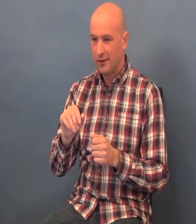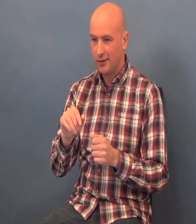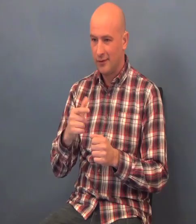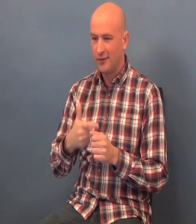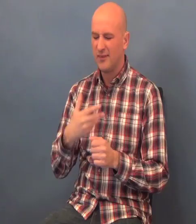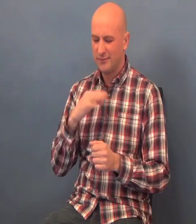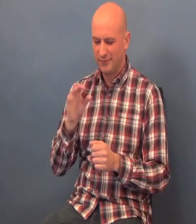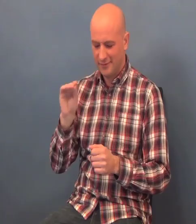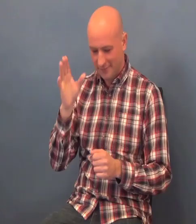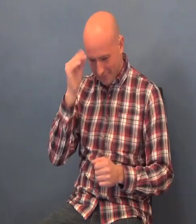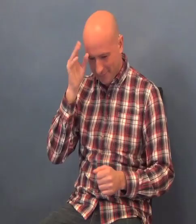Dwudziesty trzeci. Mówiłem. Zapominam.